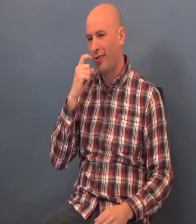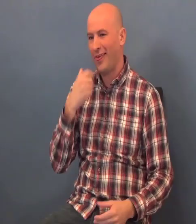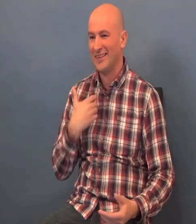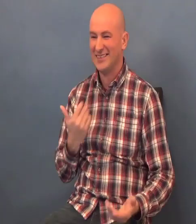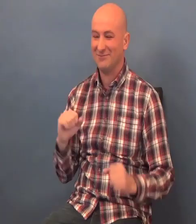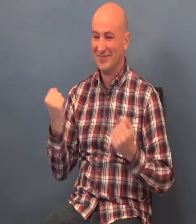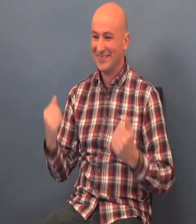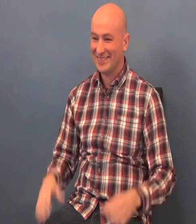Nie chciałbym.